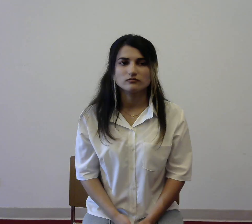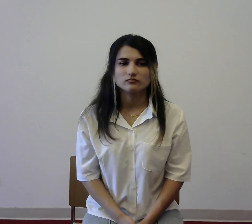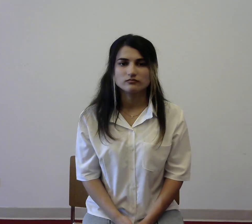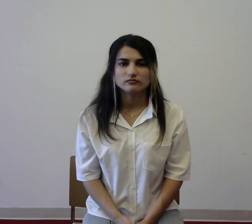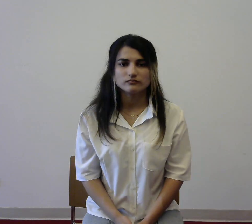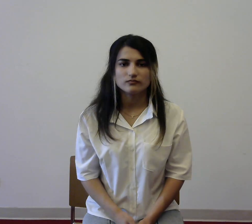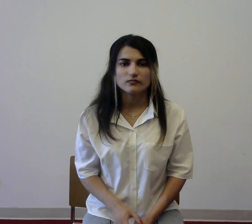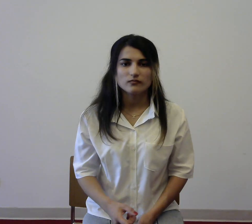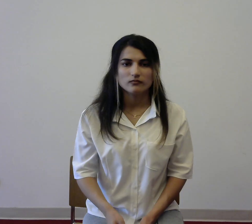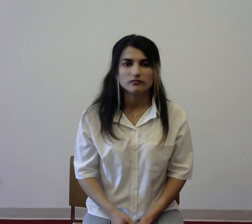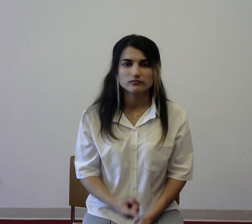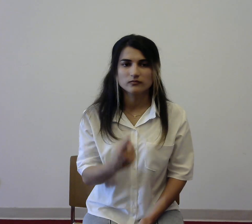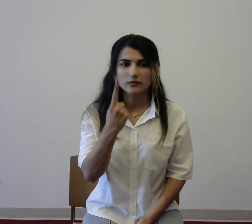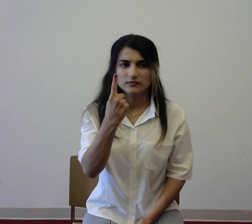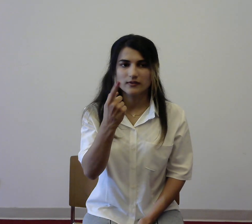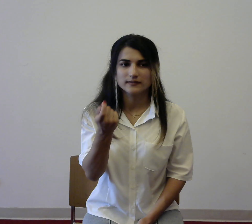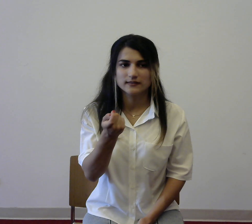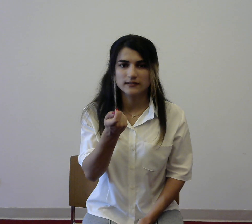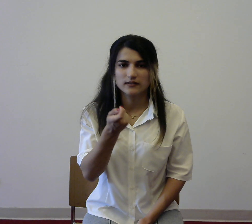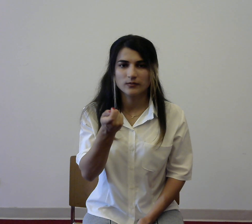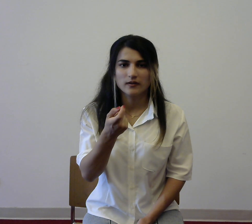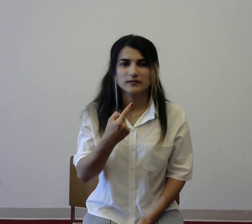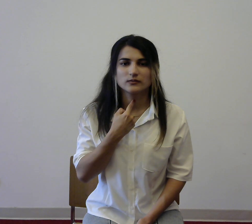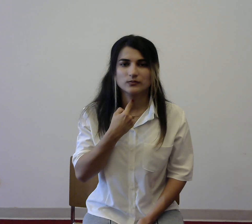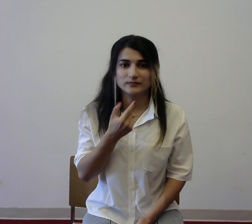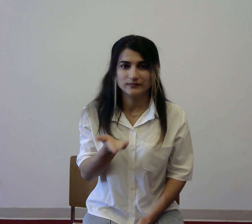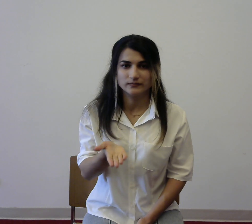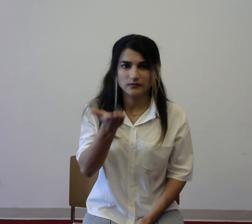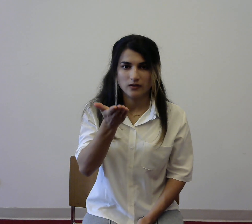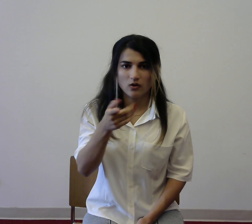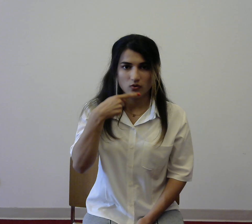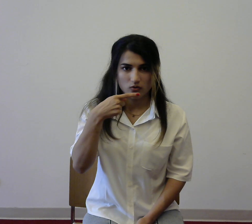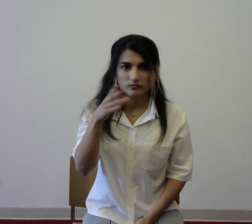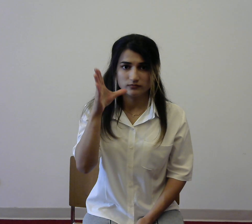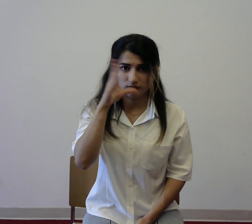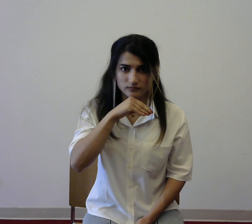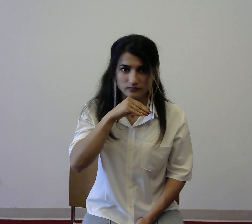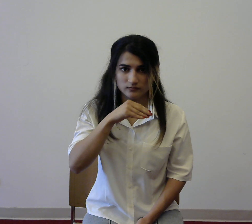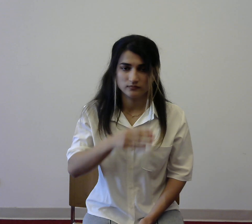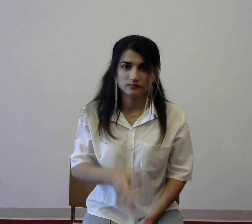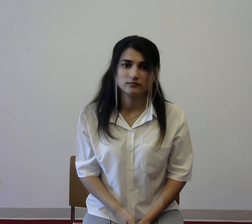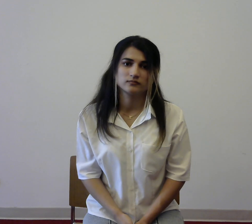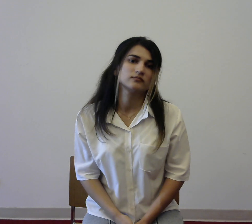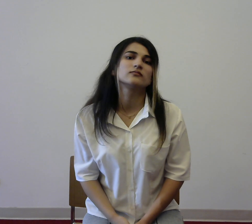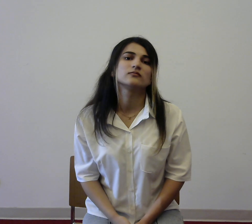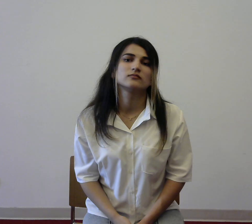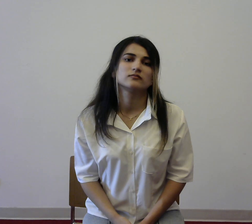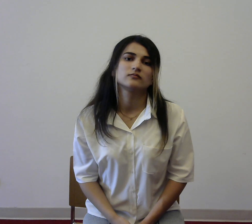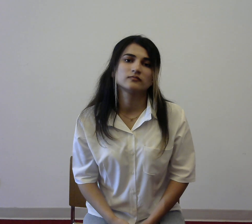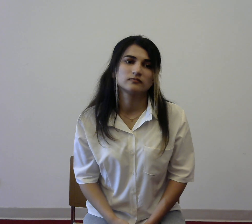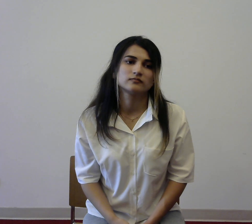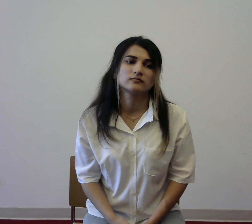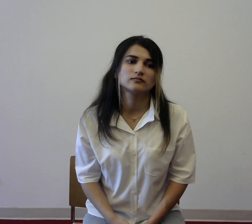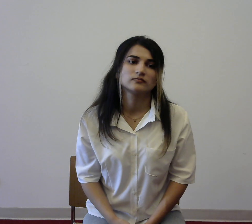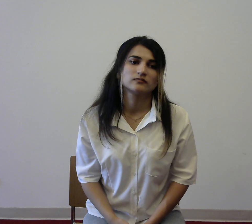Bir az ucadan deyə bilərsinizmi?